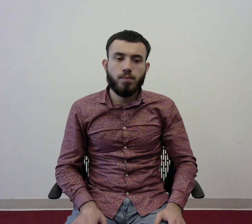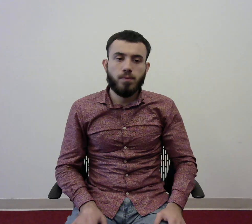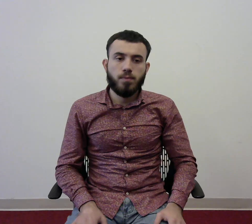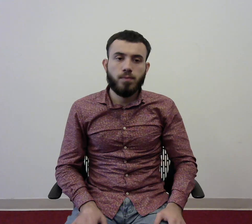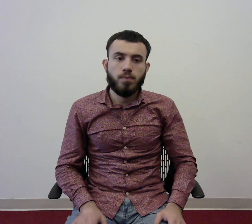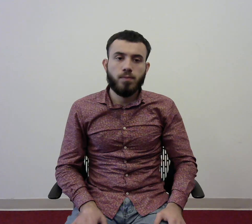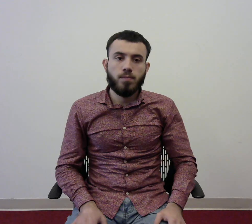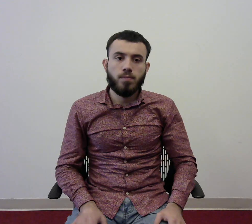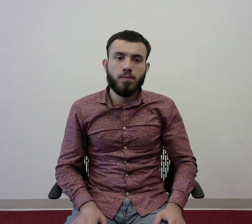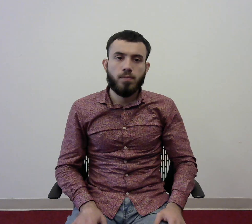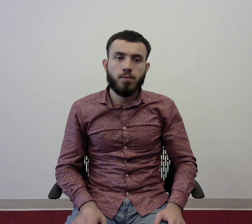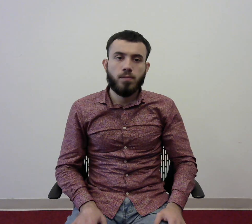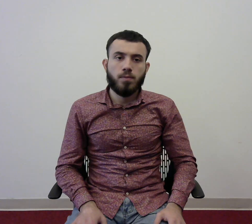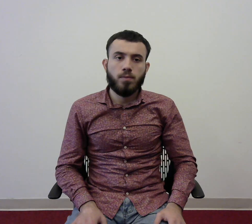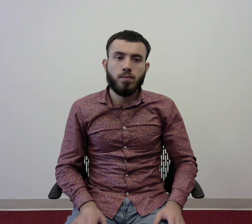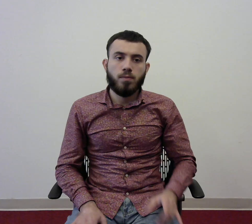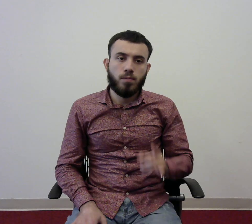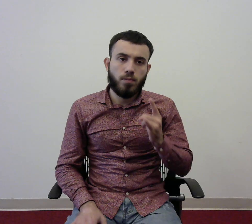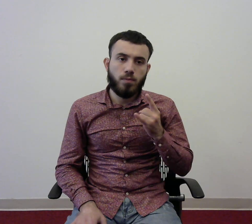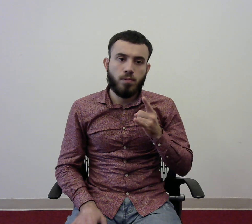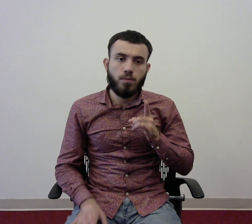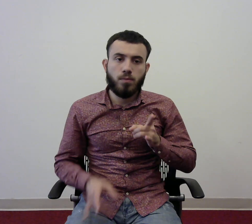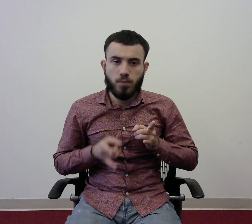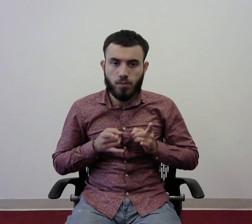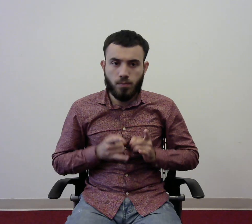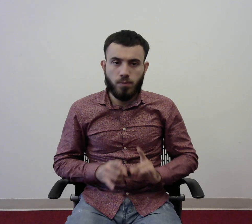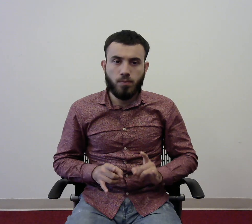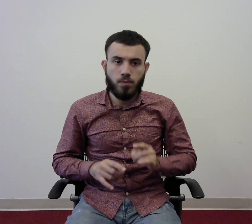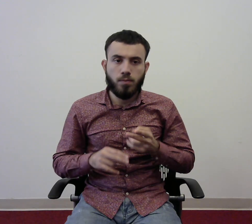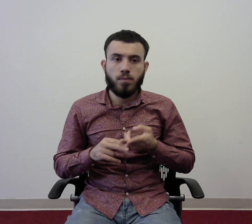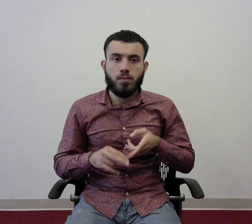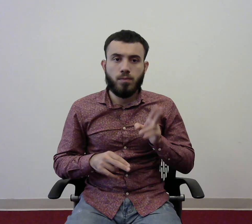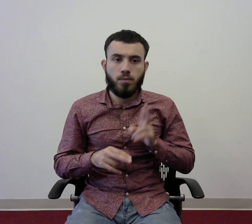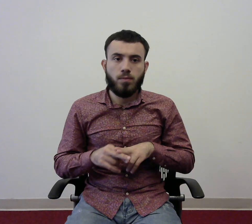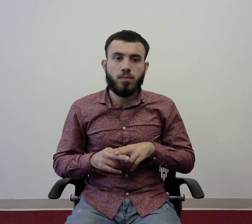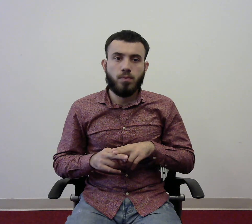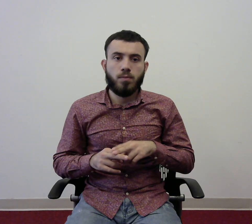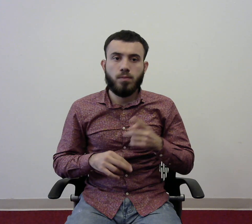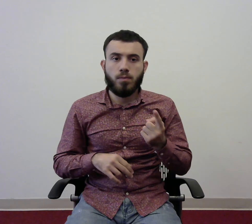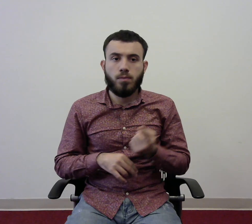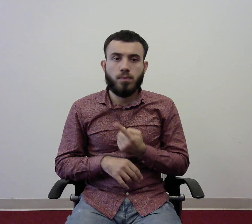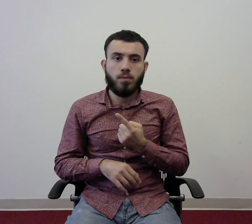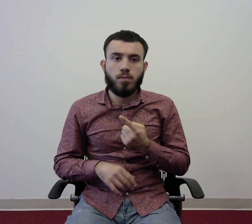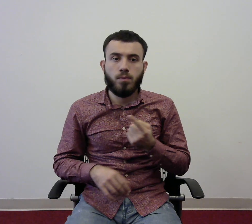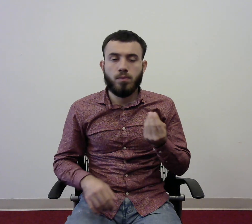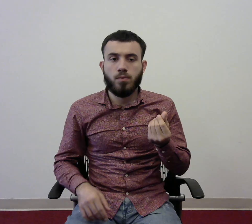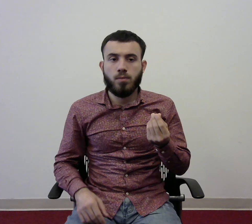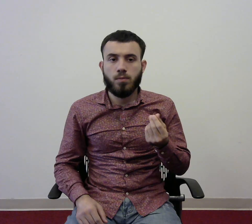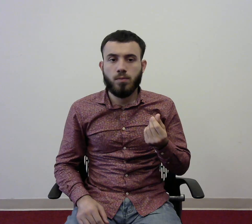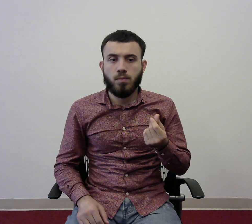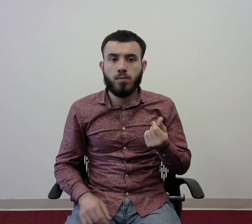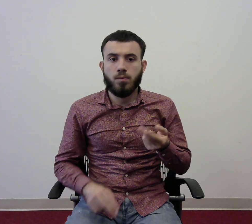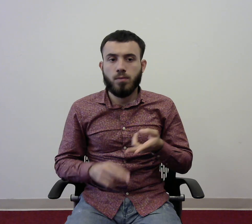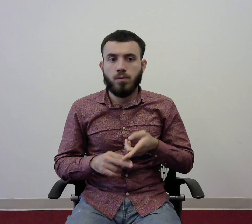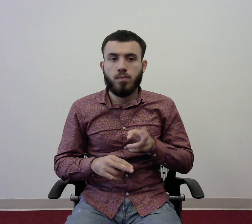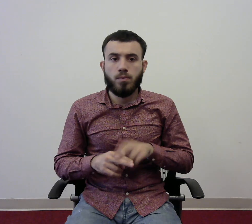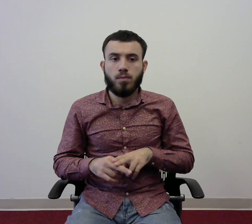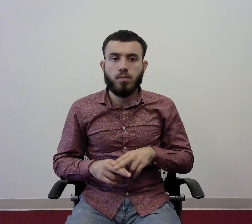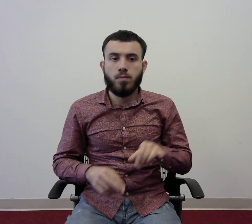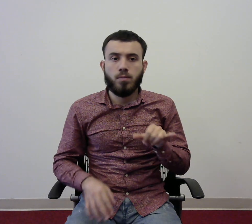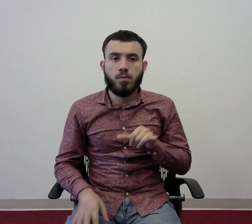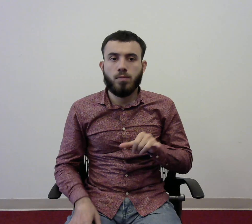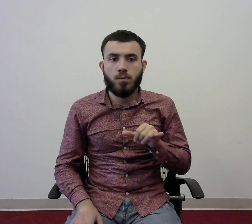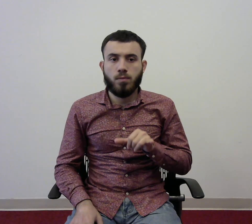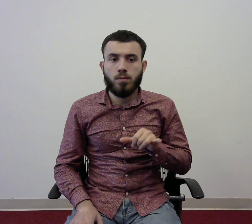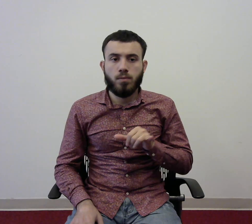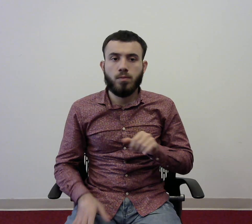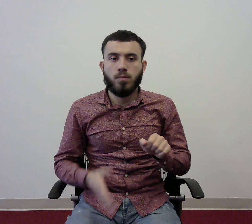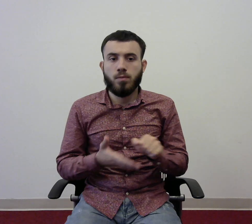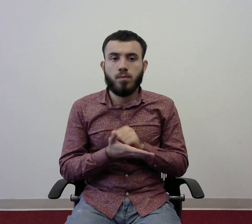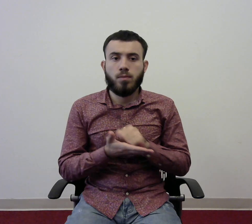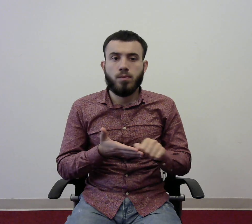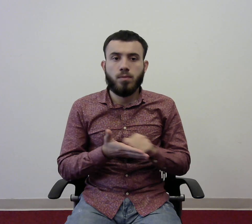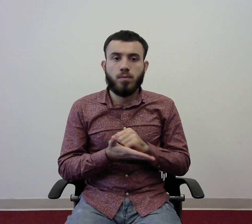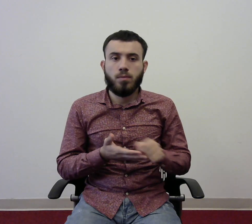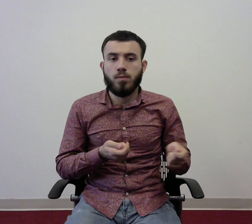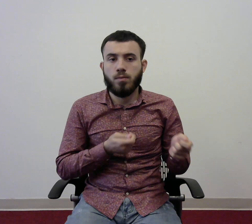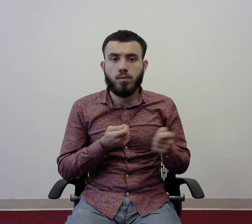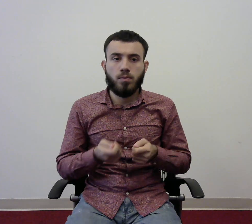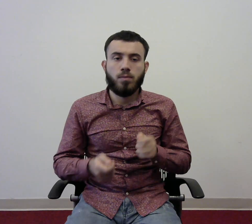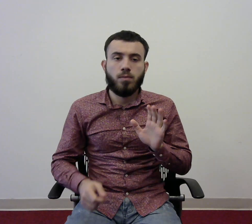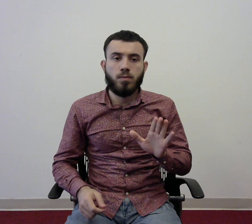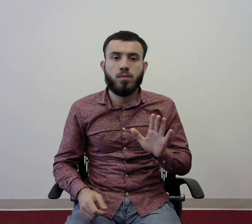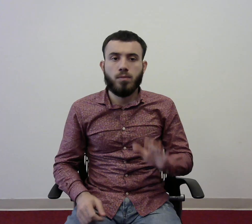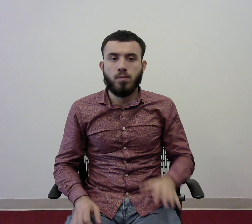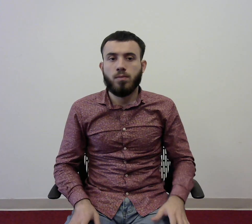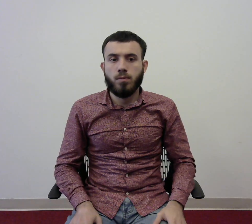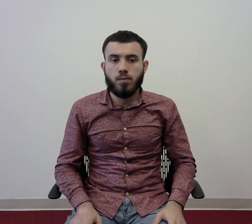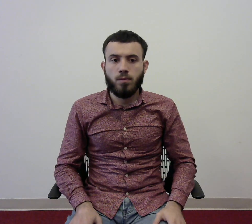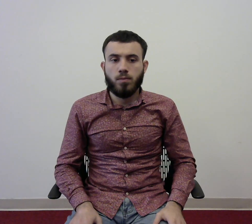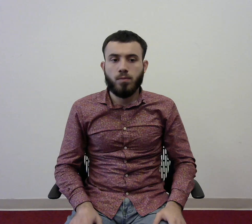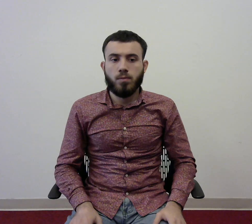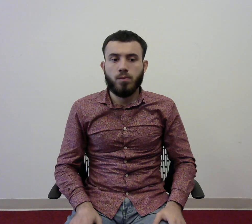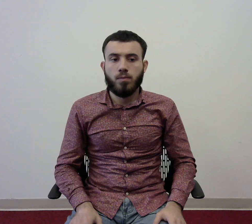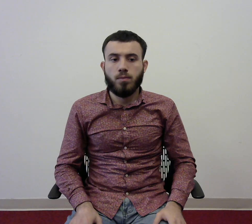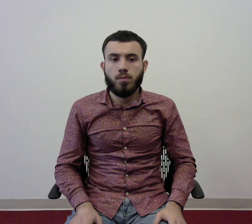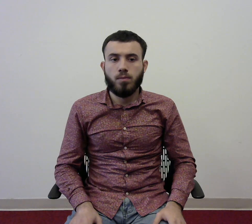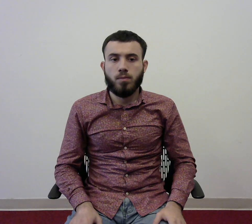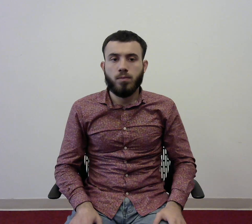Uşağın doğulmasına görə birdəfəlik müavinət üçün hansı sənədləri gətirməliyəm?